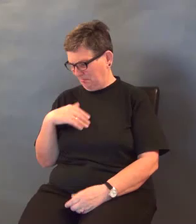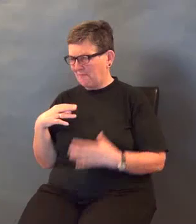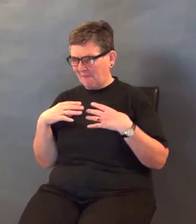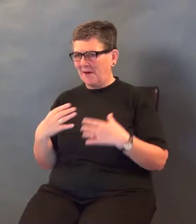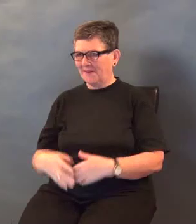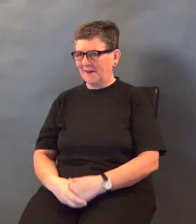Mam wolne.